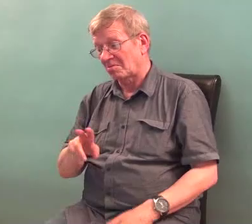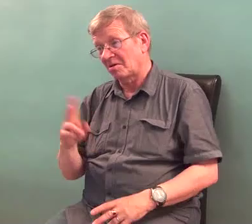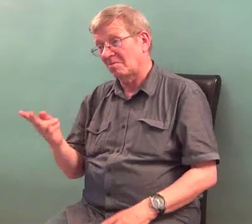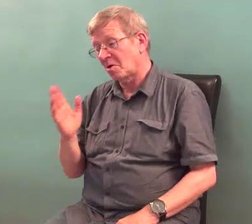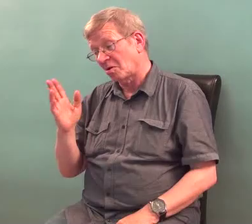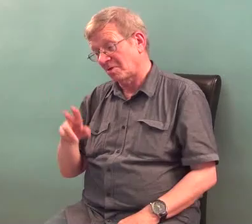Potem następny.